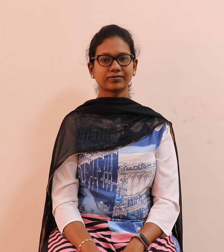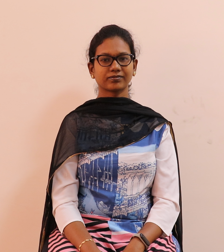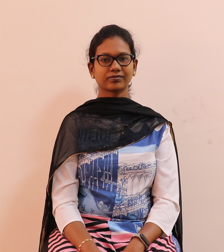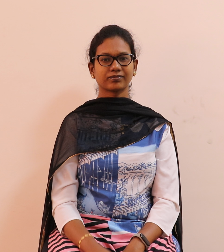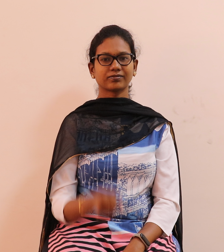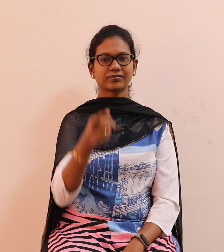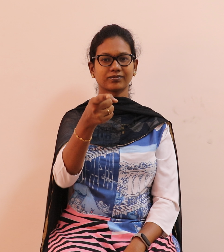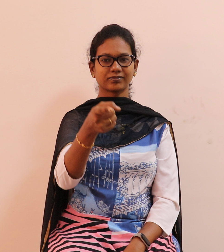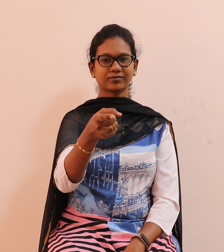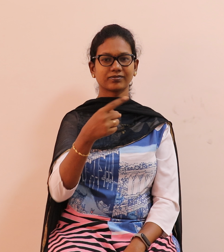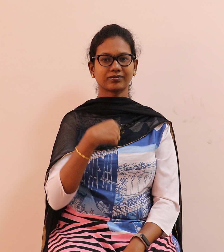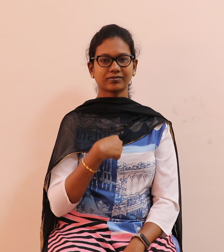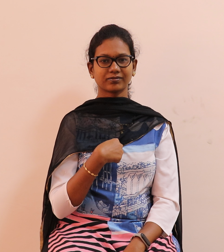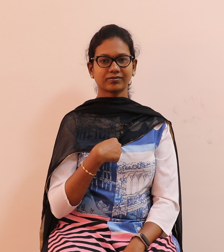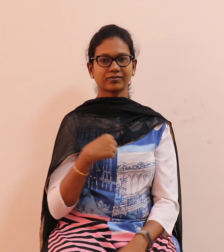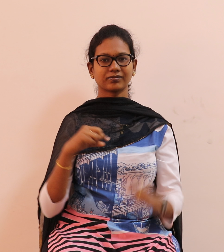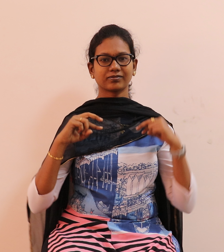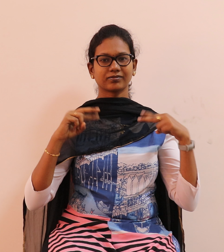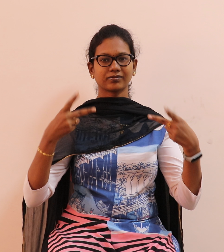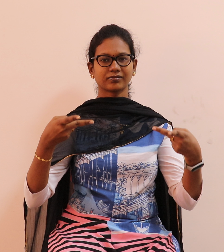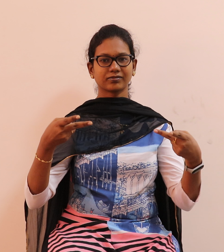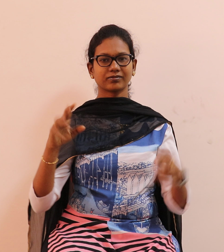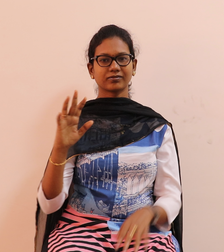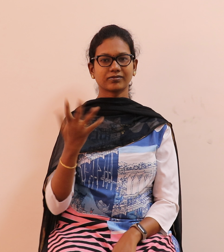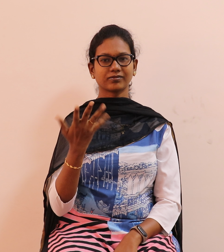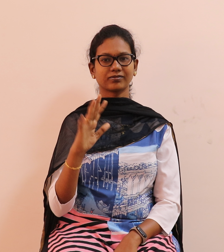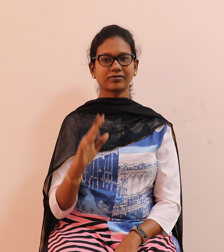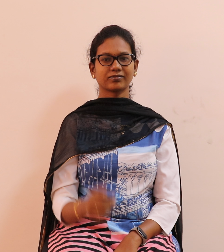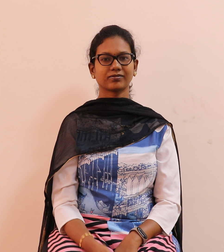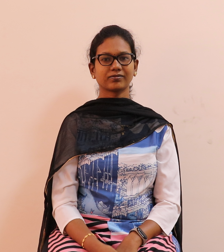it does not make any difference to me